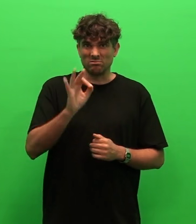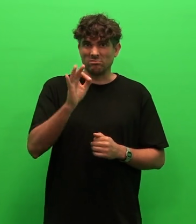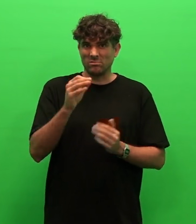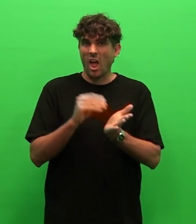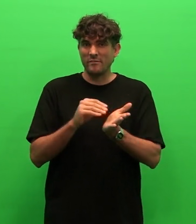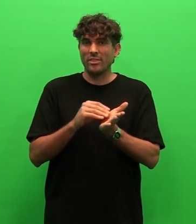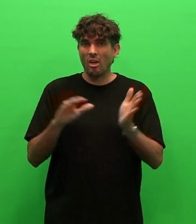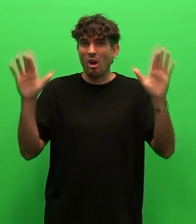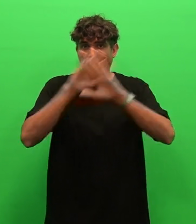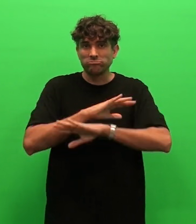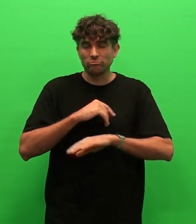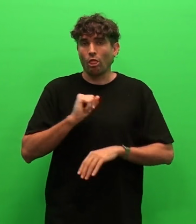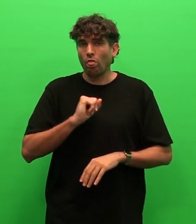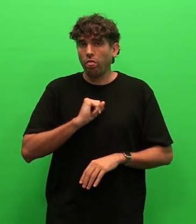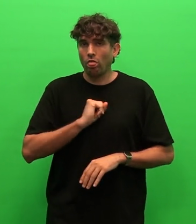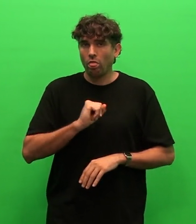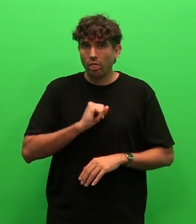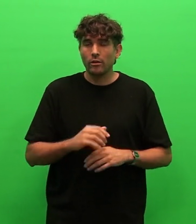Sí, de vegades a la nit tinc tos.